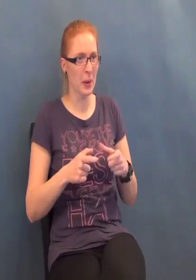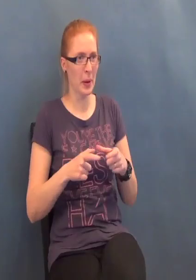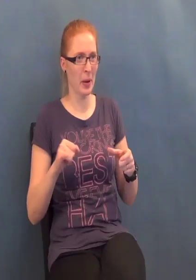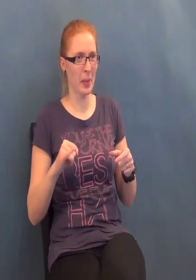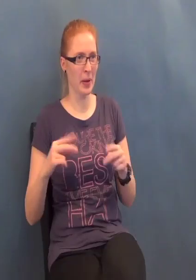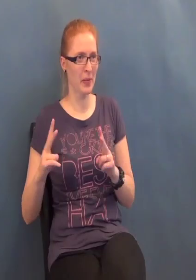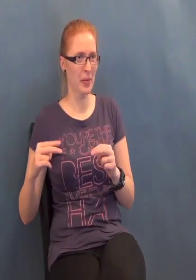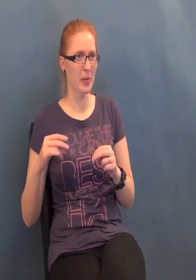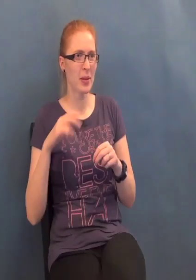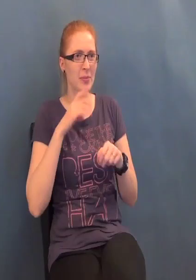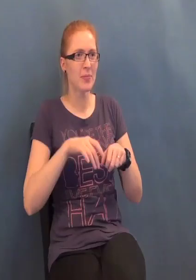Takie prymitywne.